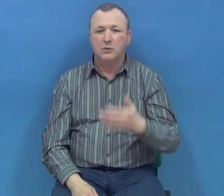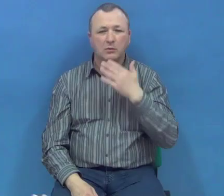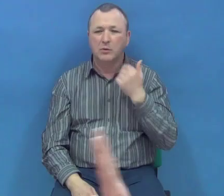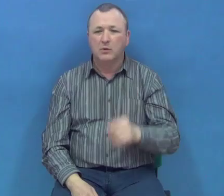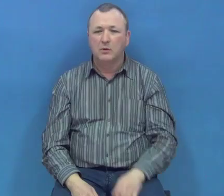Nie ma.